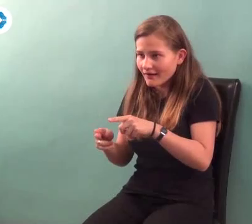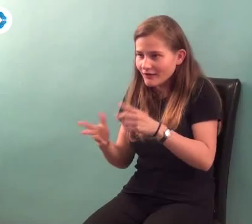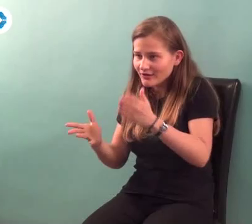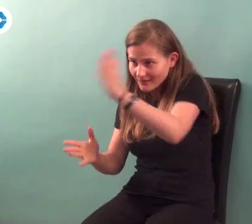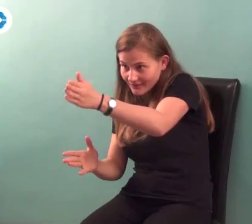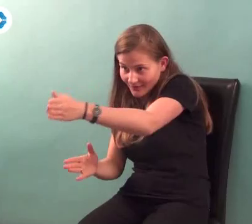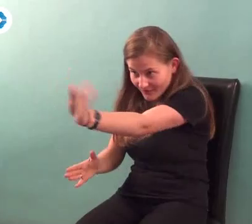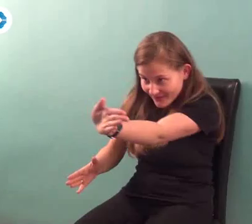"Prosto, lewo."